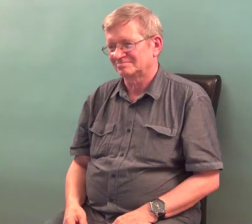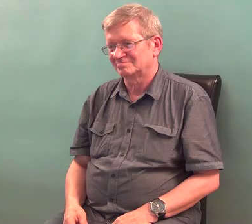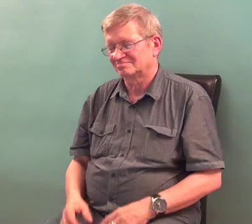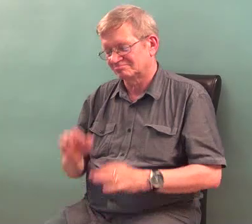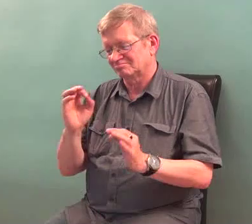Dobrze.